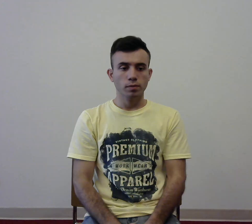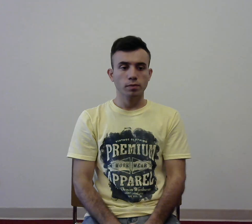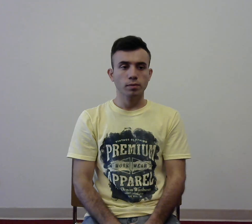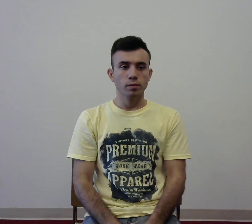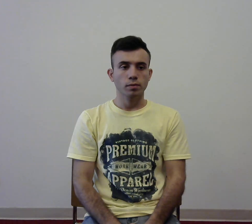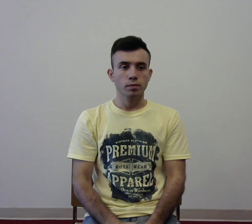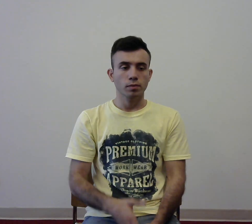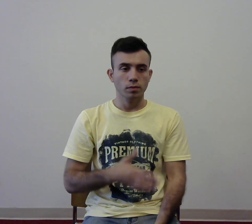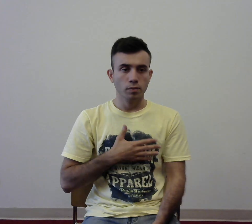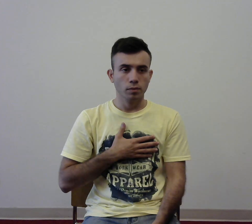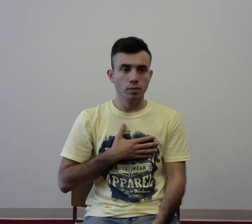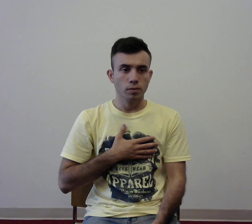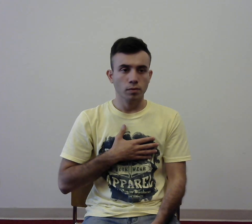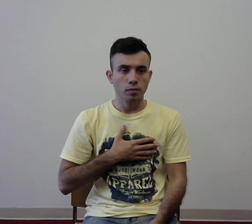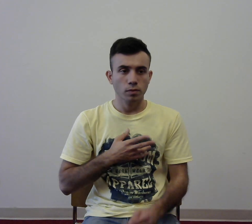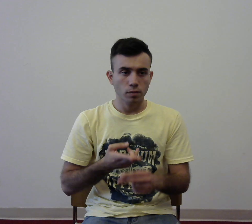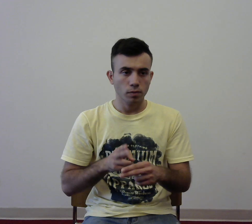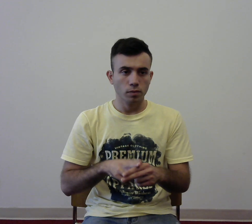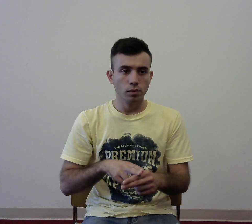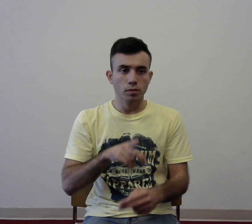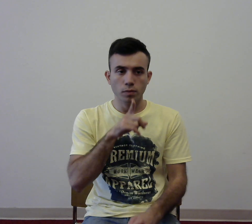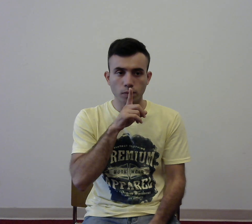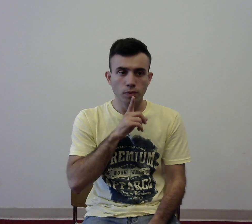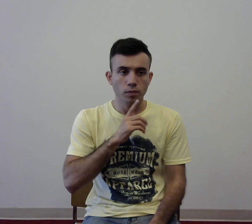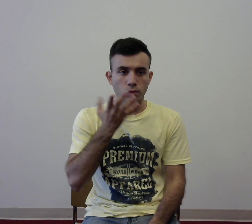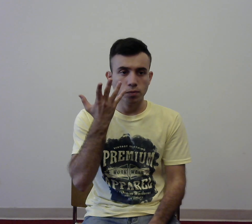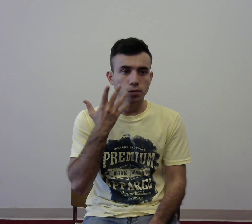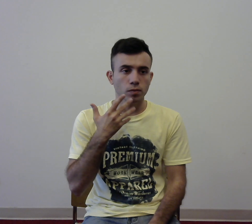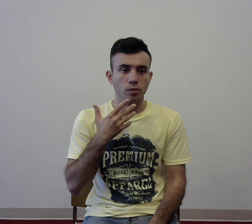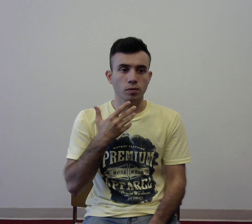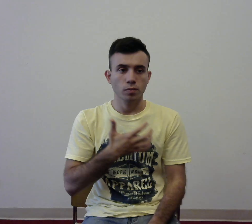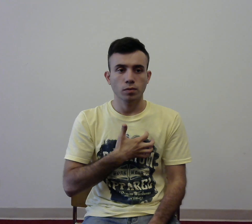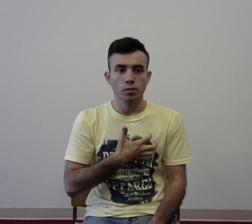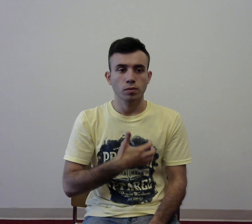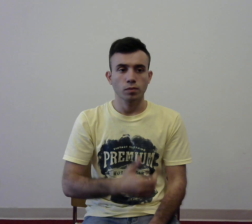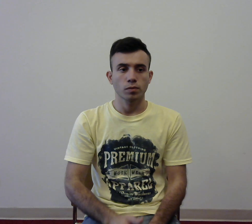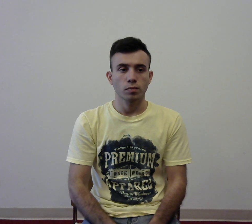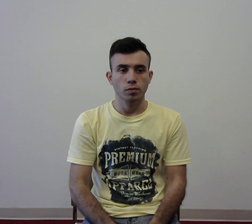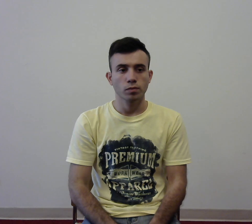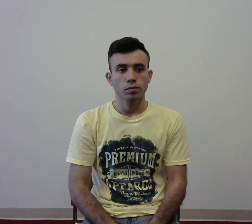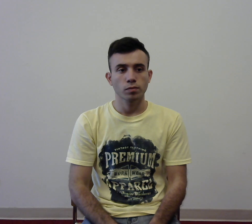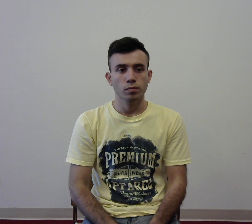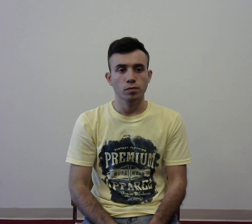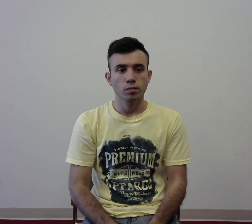Mən bunun göy rəngdə olanını istəyirəm